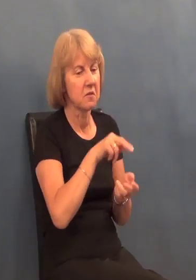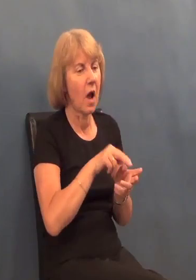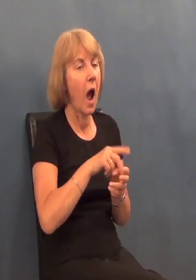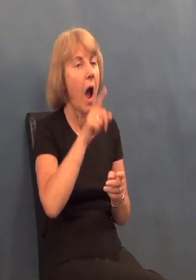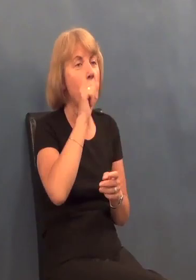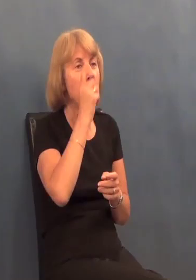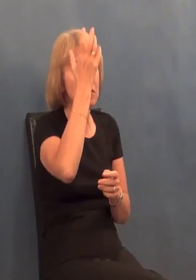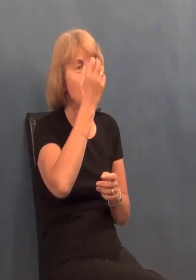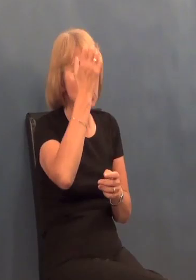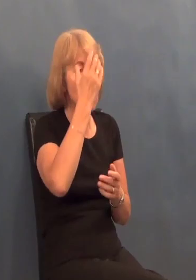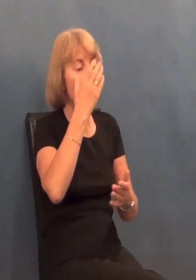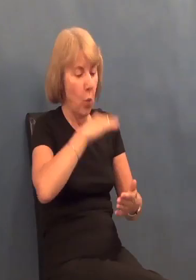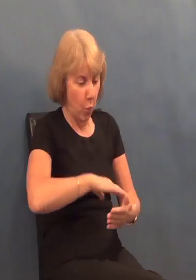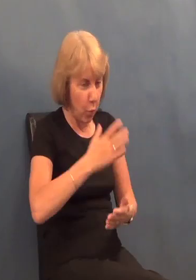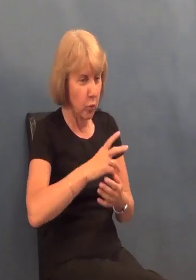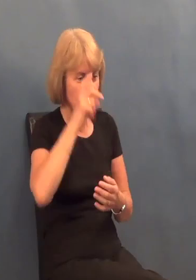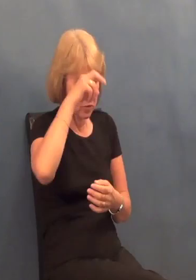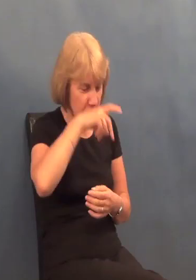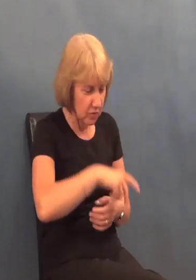A ten mężczyzna, który zrywa gruszki, już kończy. Wkłada je do do fartucha, który jest już prawie pełen. Następnie schodzi na dół.